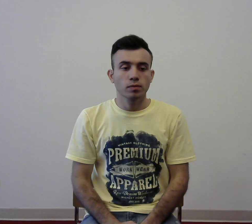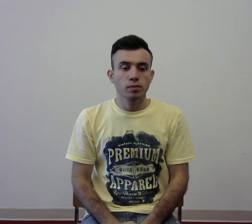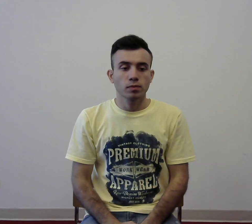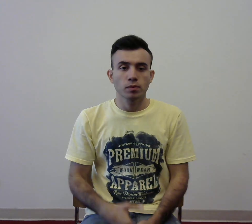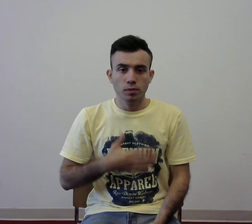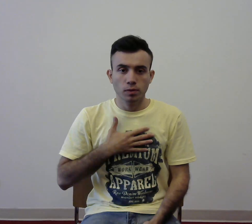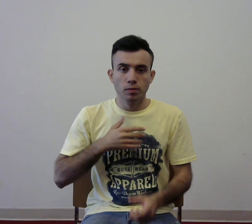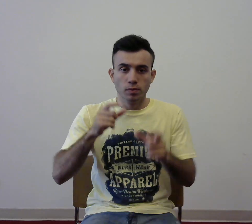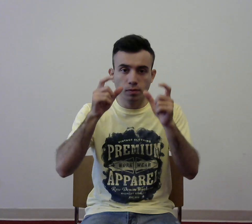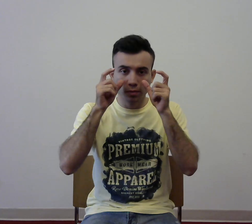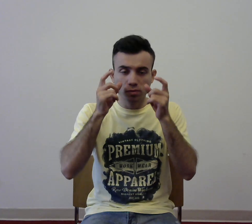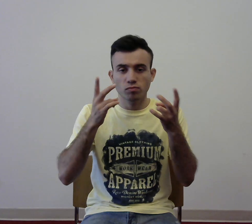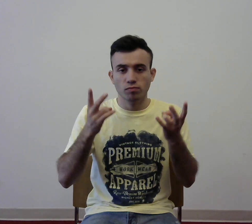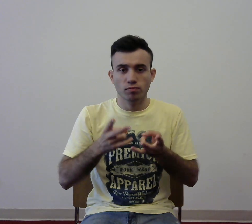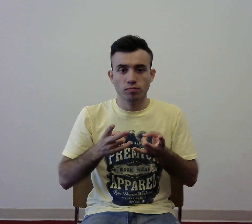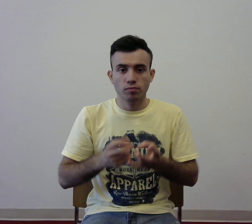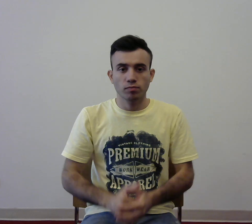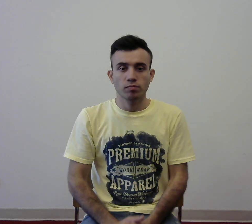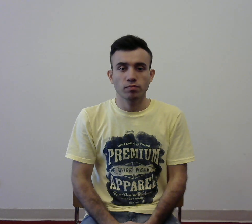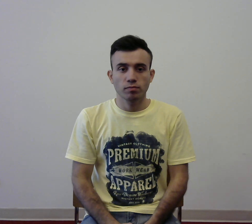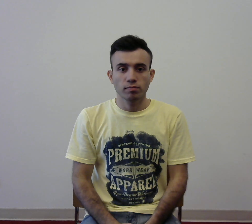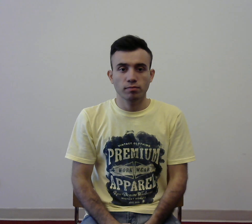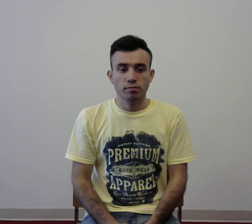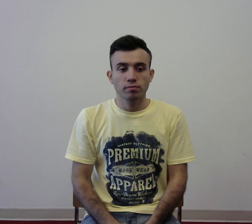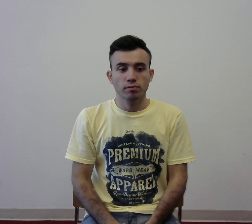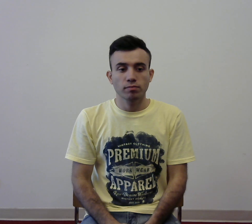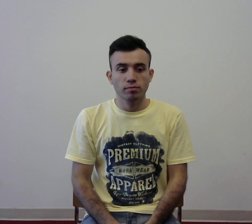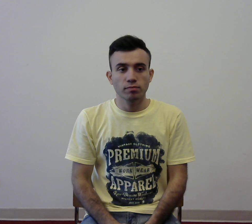Mənə eynək lazımdır